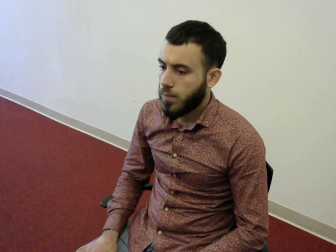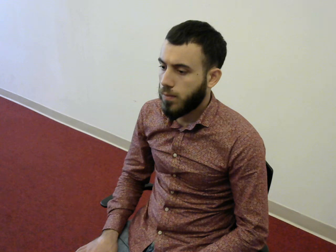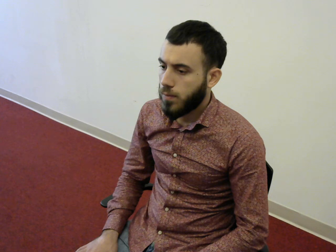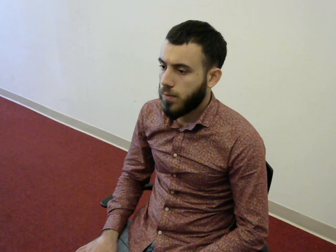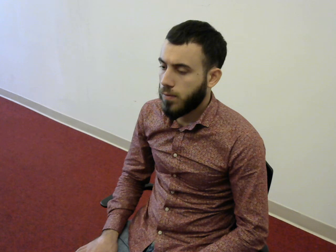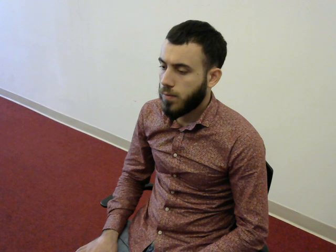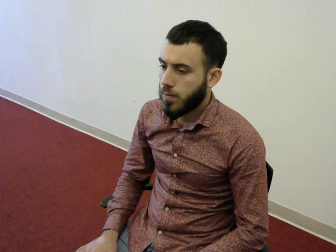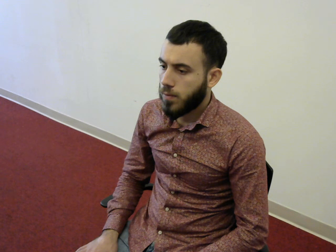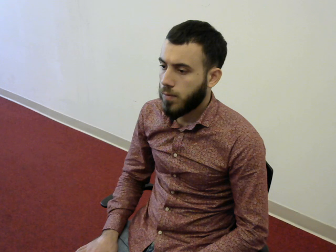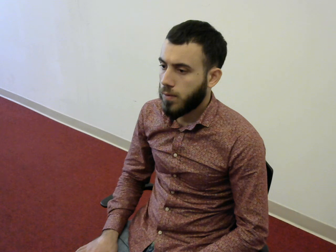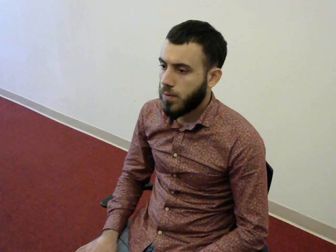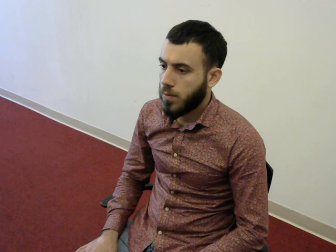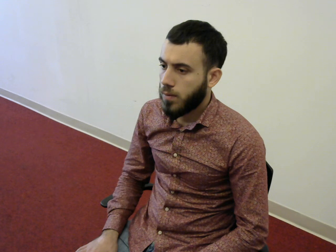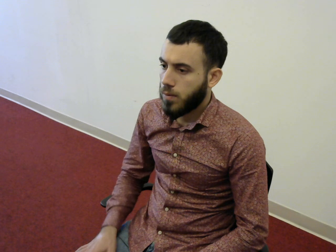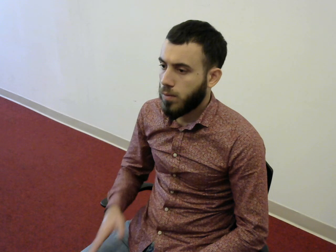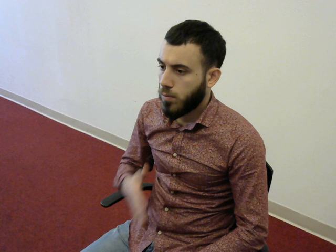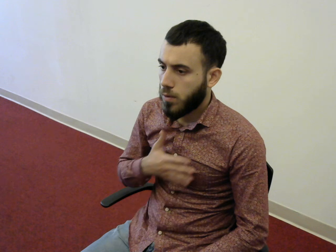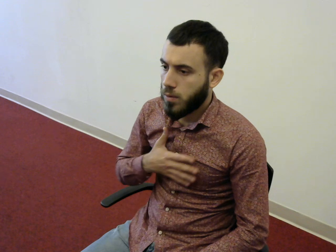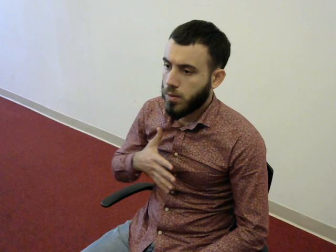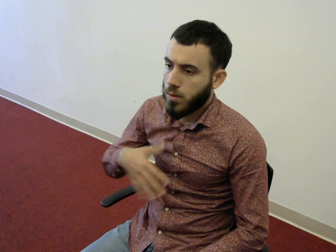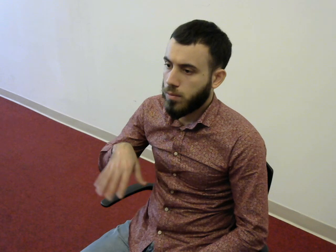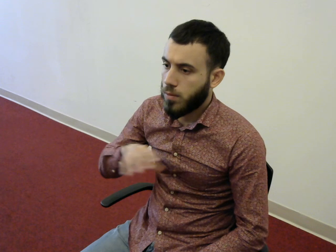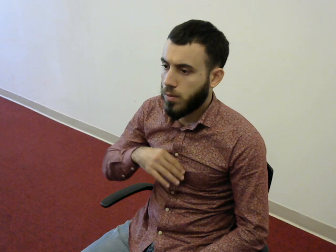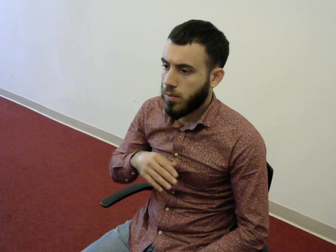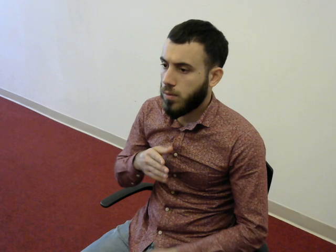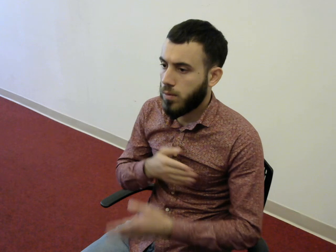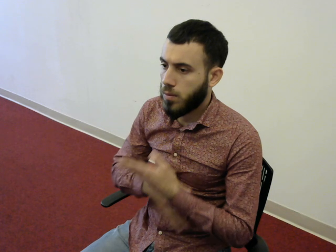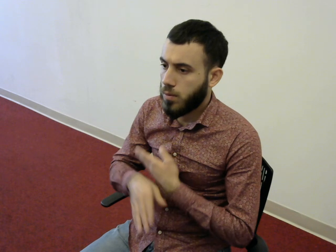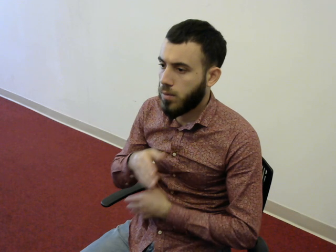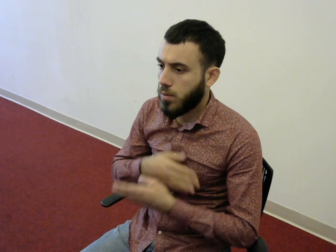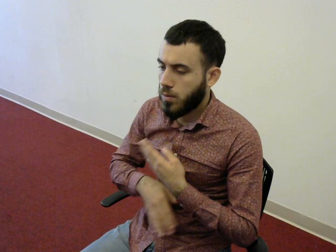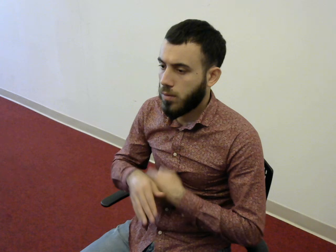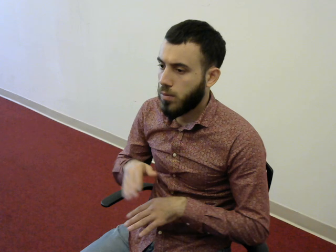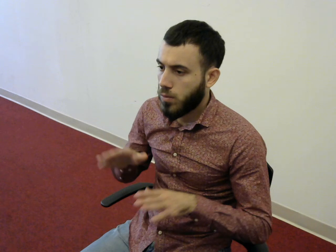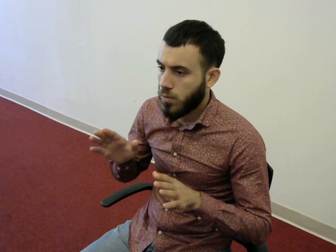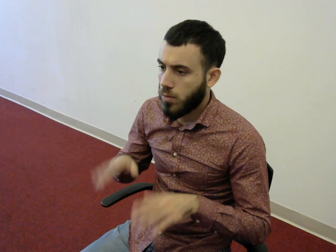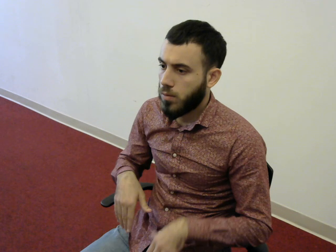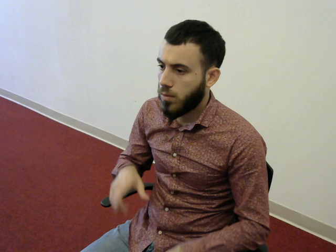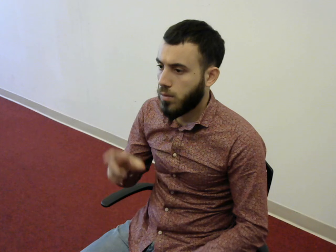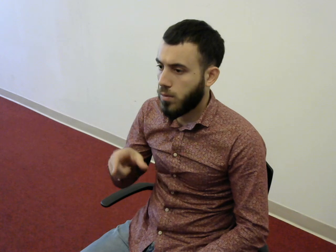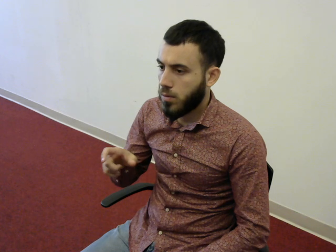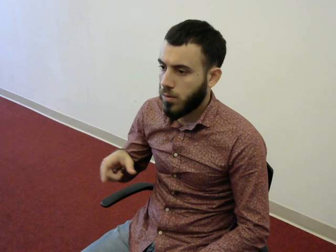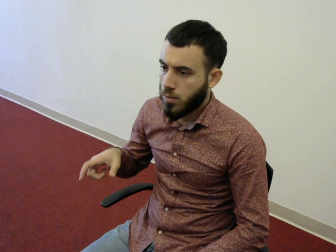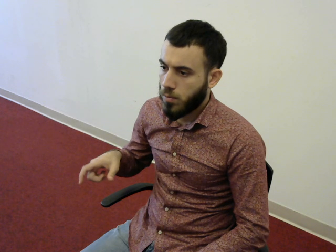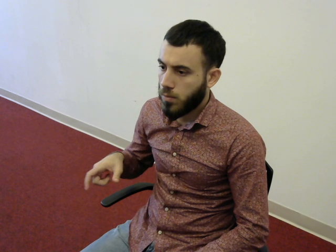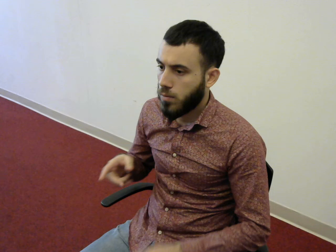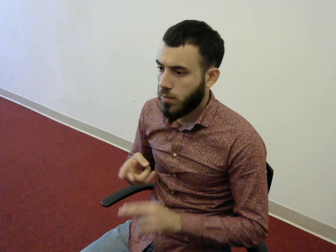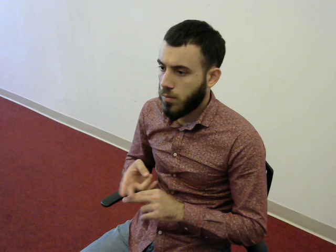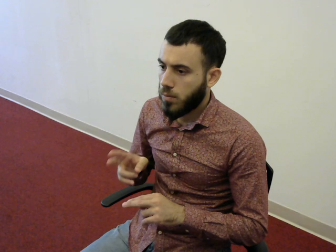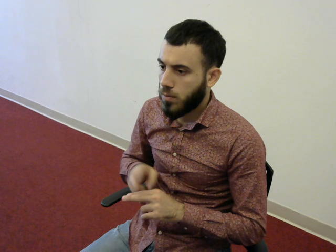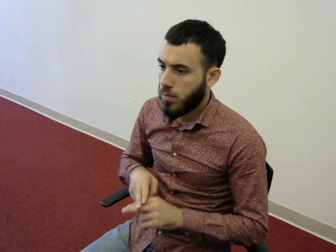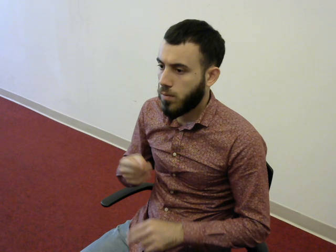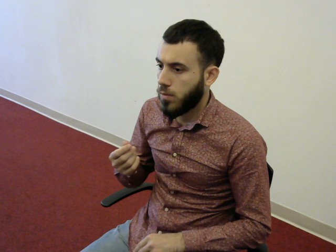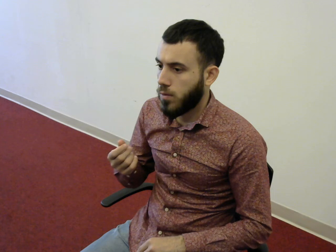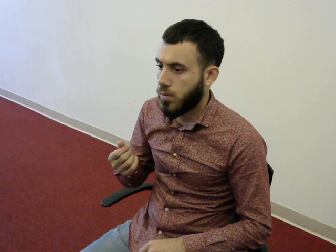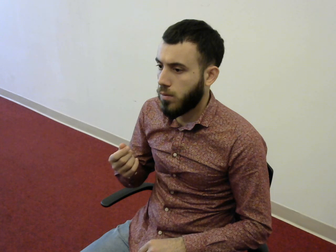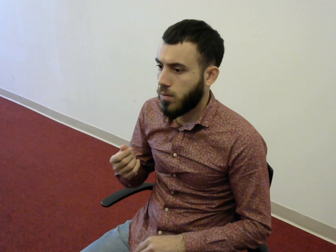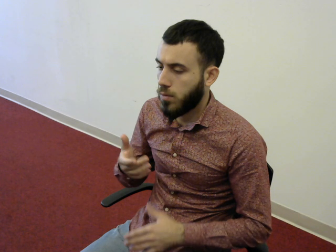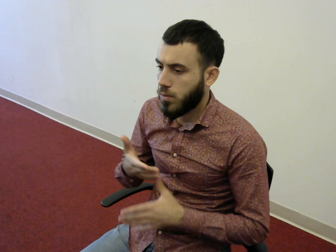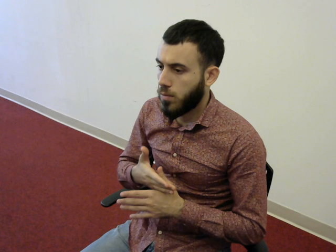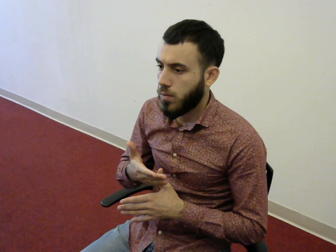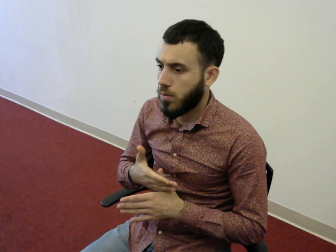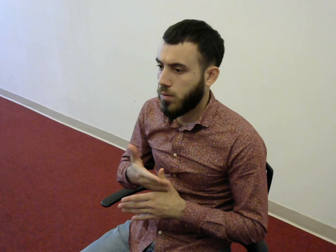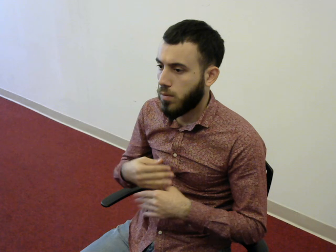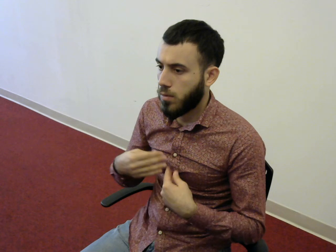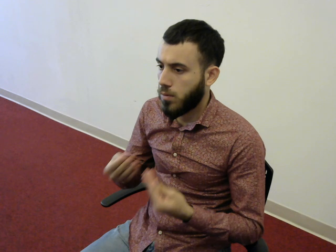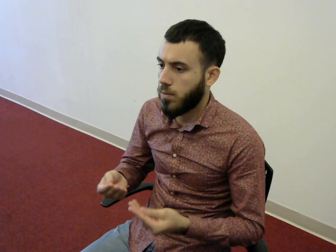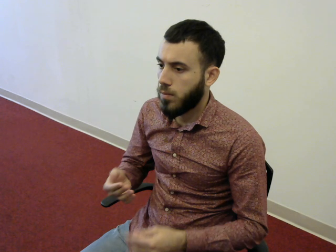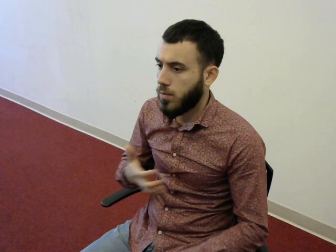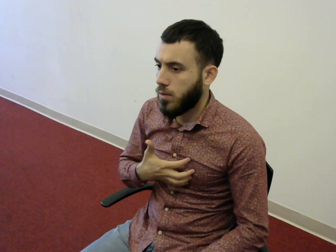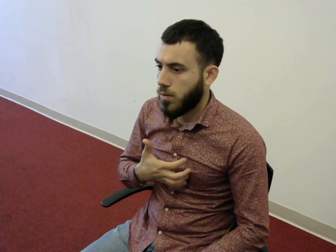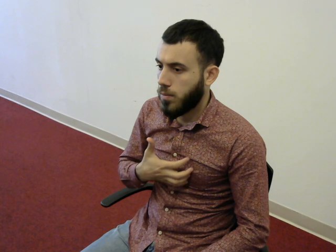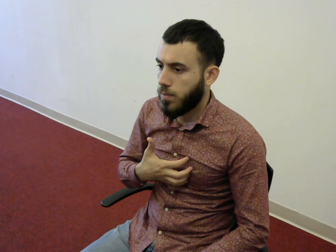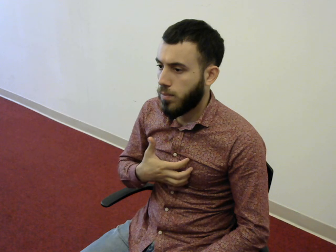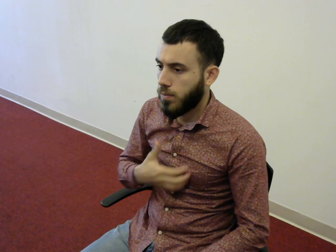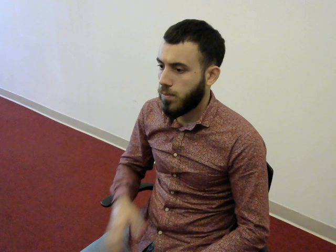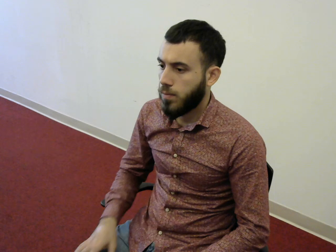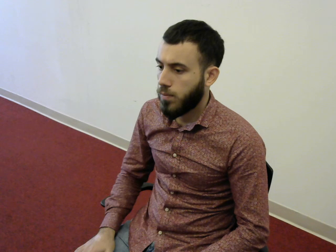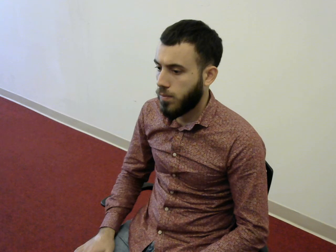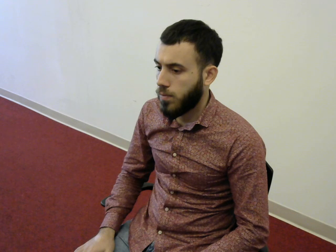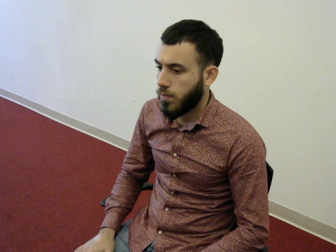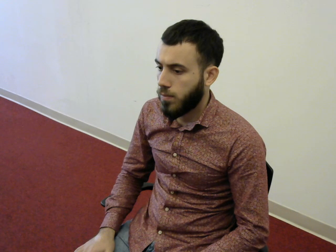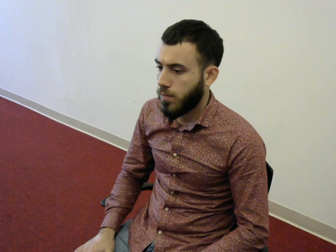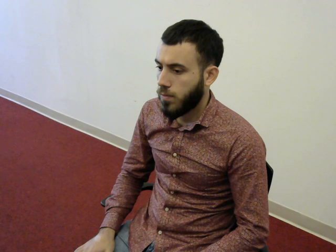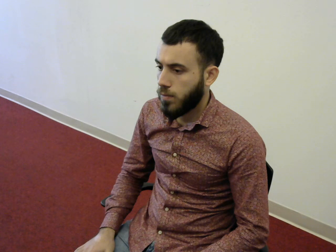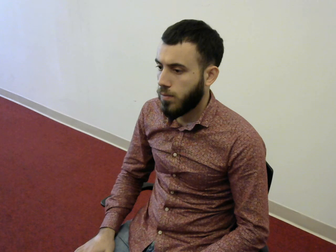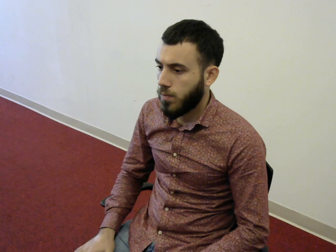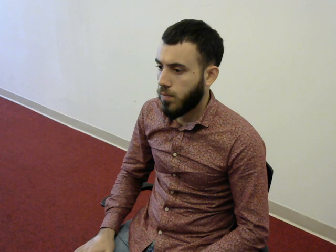Biz əlilliyi olan şəxslər üçün pul yardım vermək istəyirik